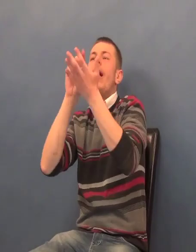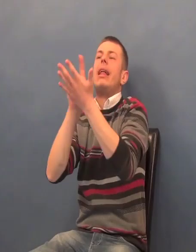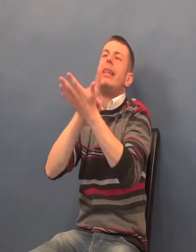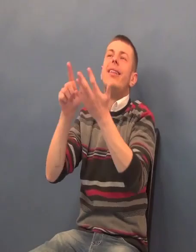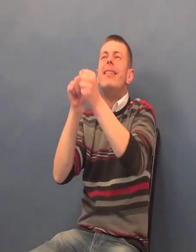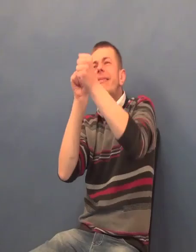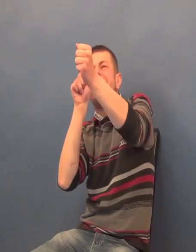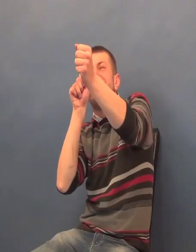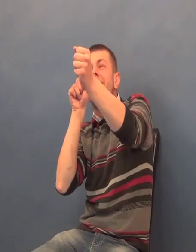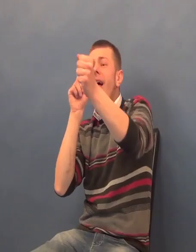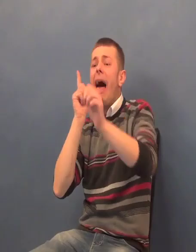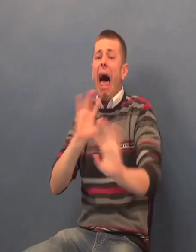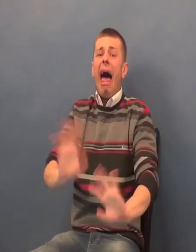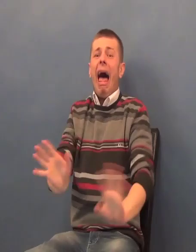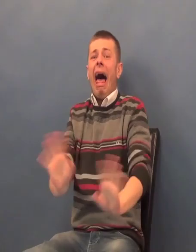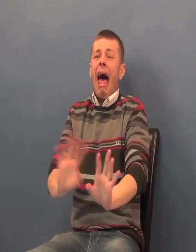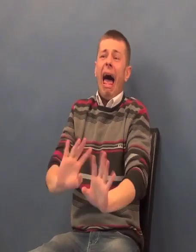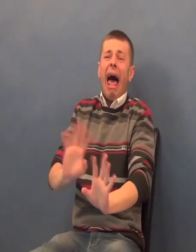Chłopak zamierza strzelać, ale ten drugi mówi, że nie.